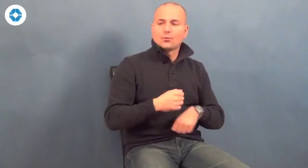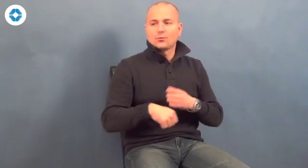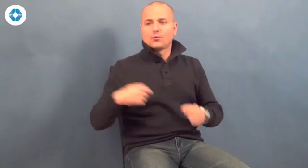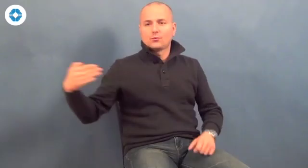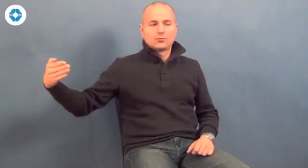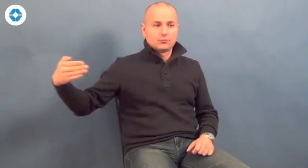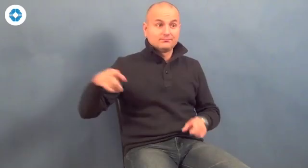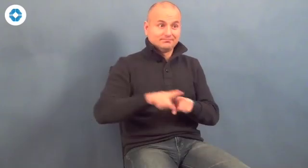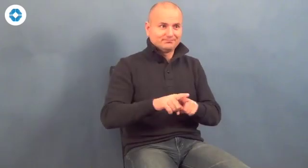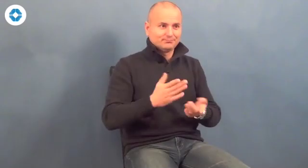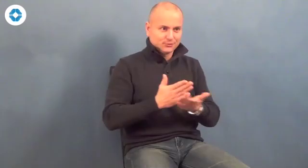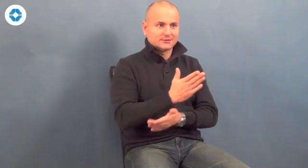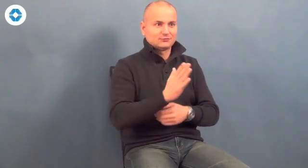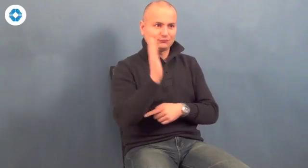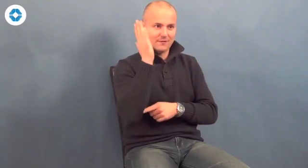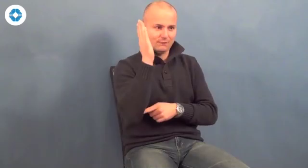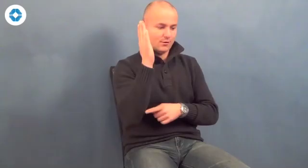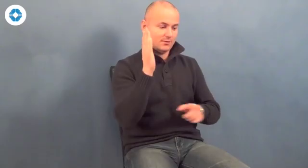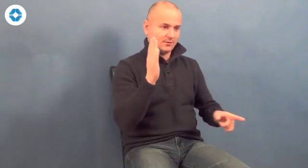Przejeżdża tak samo pod drzewem.